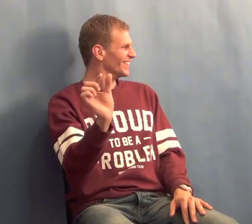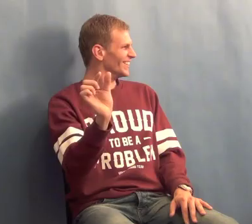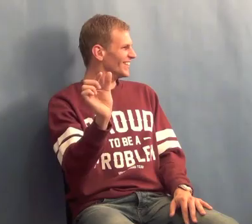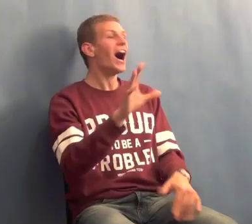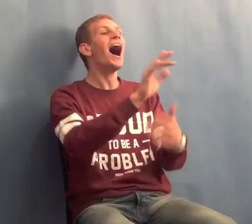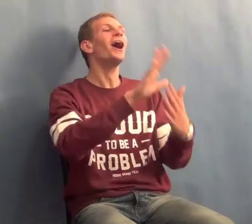Przepraszam, a bo Głuchy.